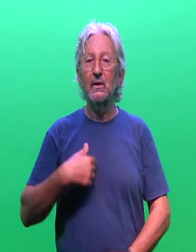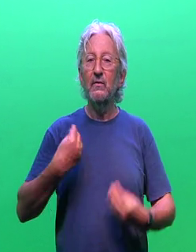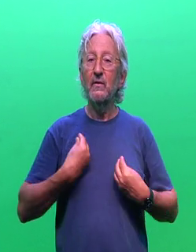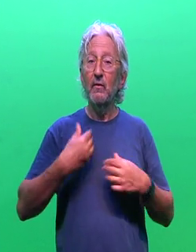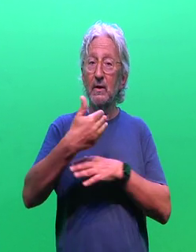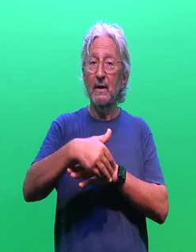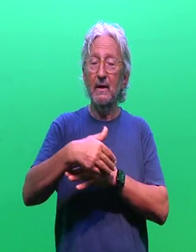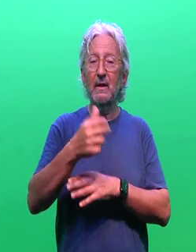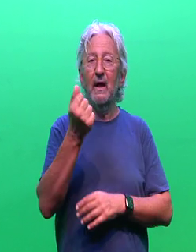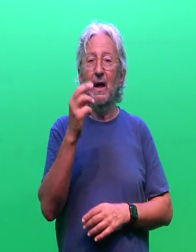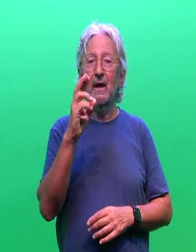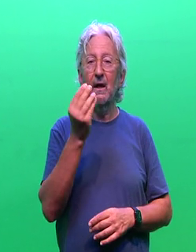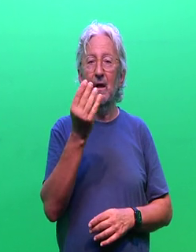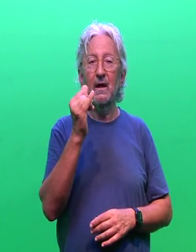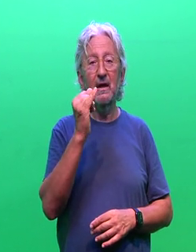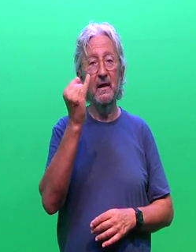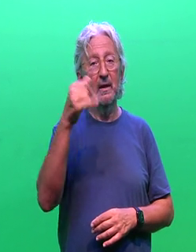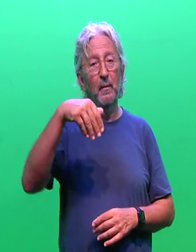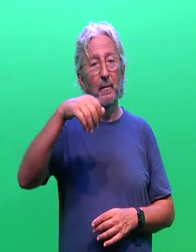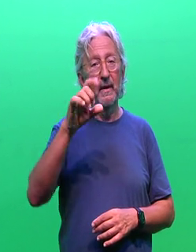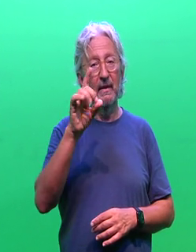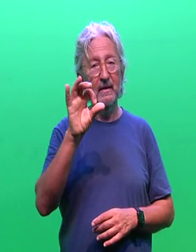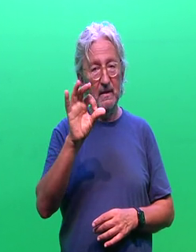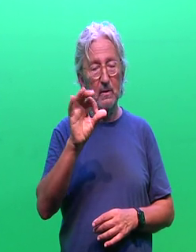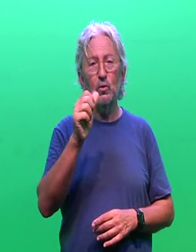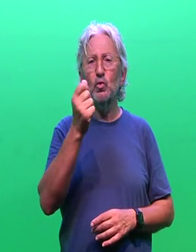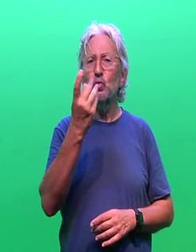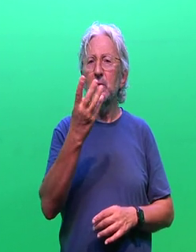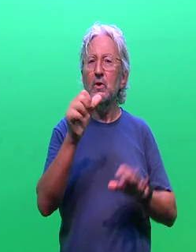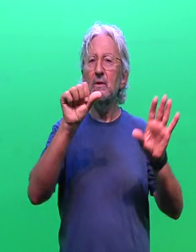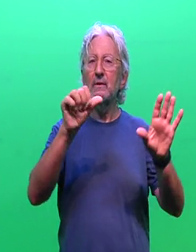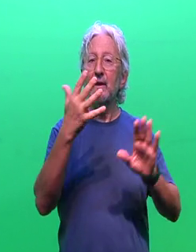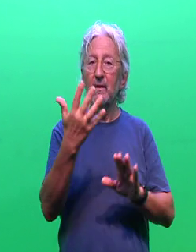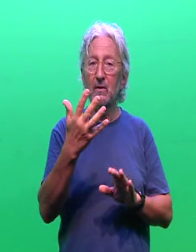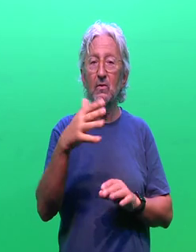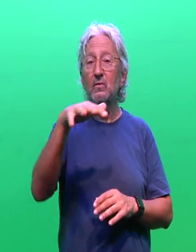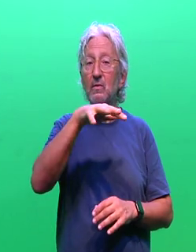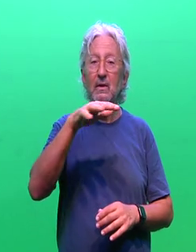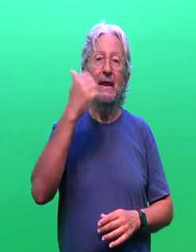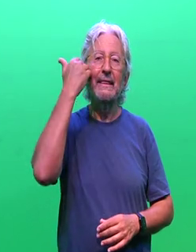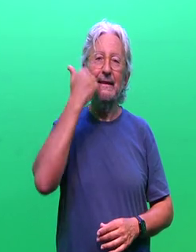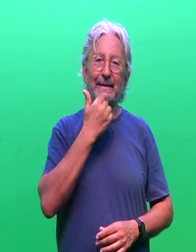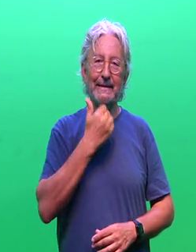Visc al carrer Arquímedes número seixanta-cinc, a Terrassa.